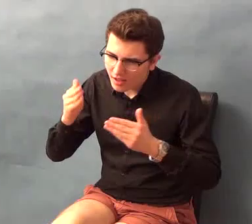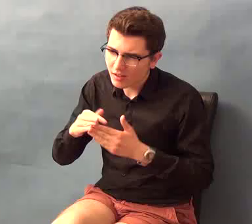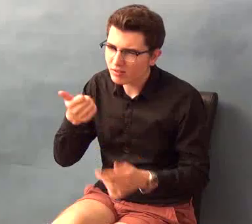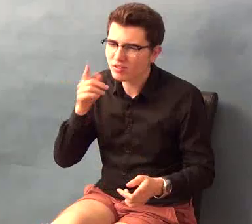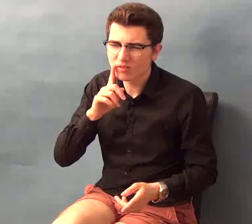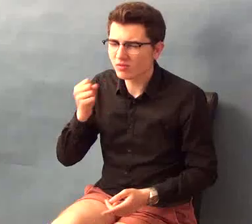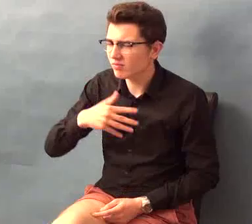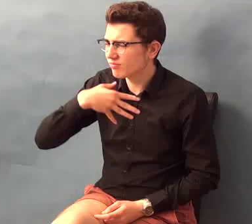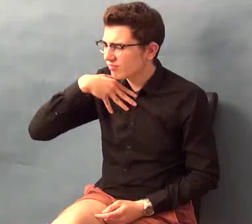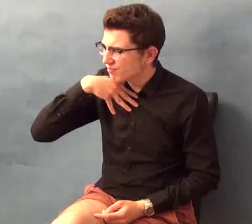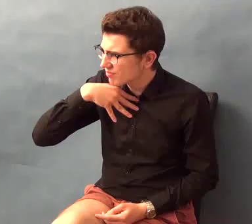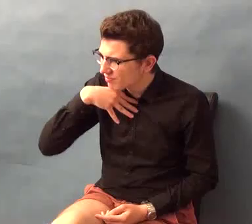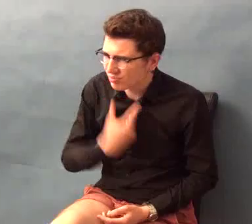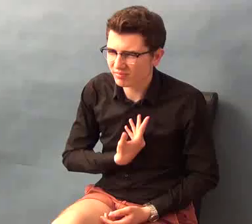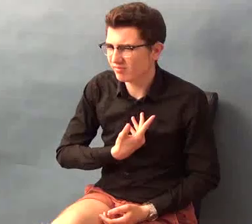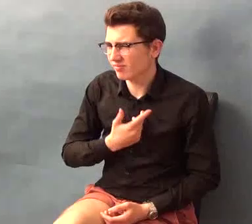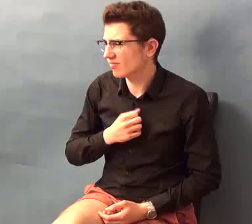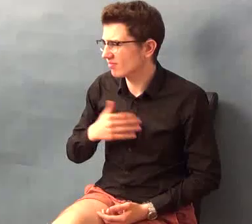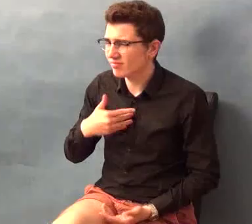Jeden mężczyzna był bardzo zmęczony.